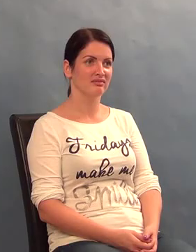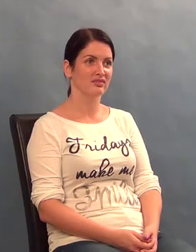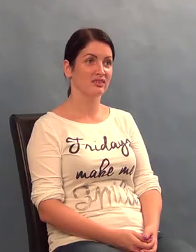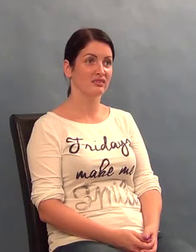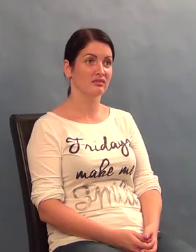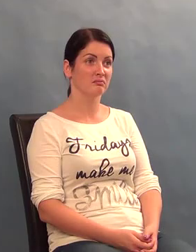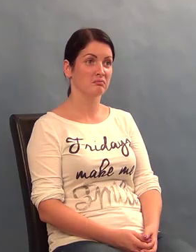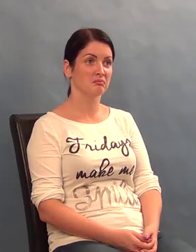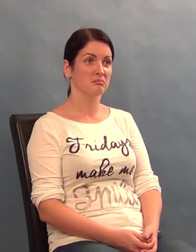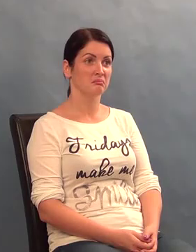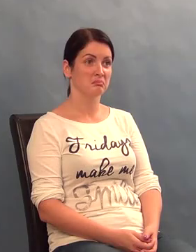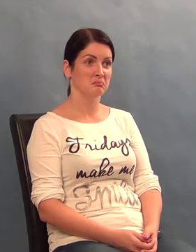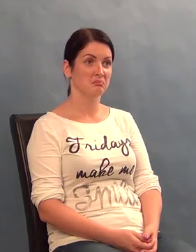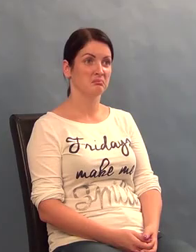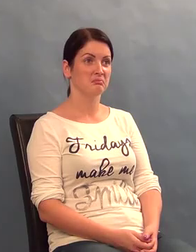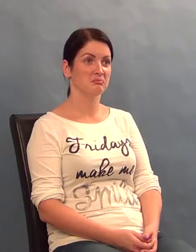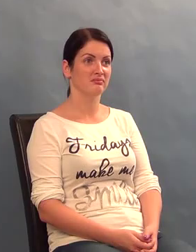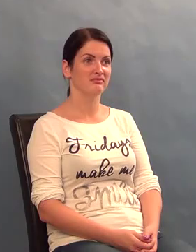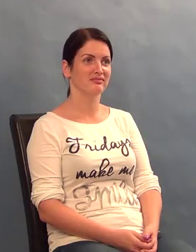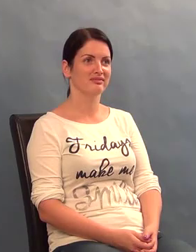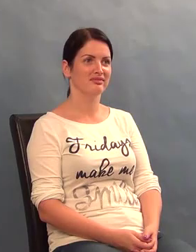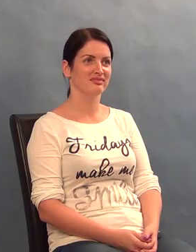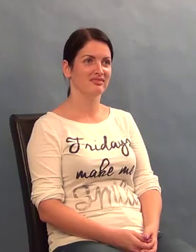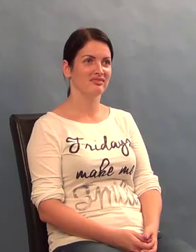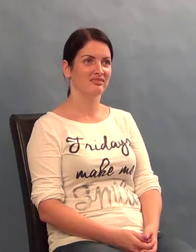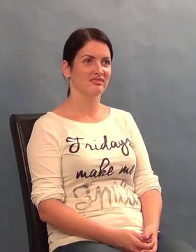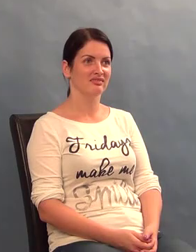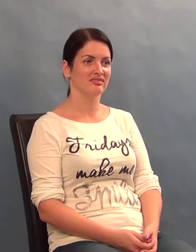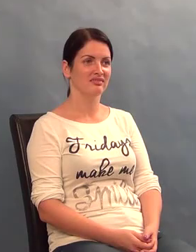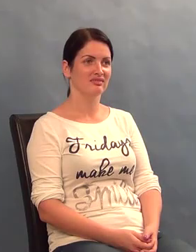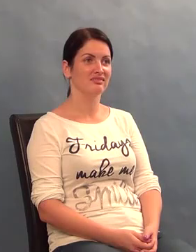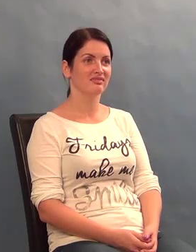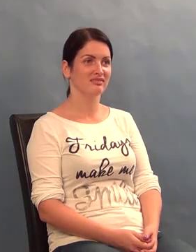Na następnym obrazku duża myszka miała na głowie dynię.